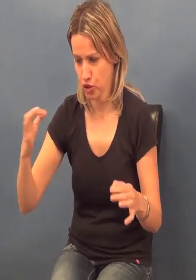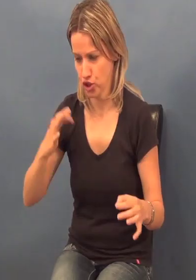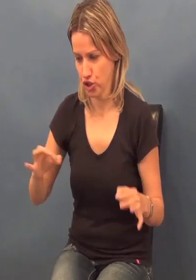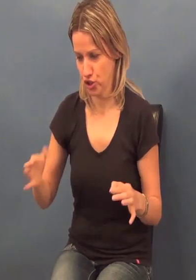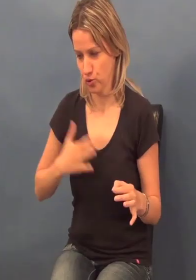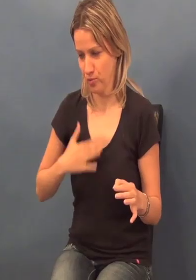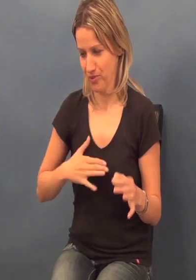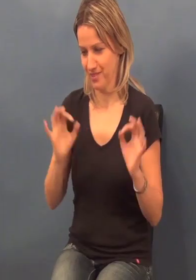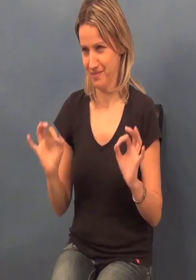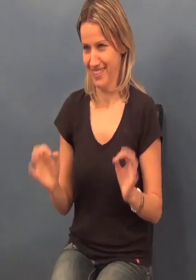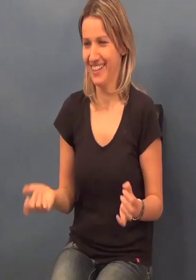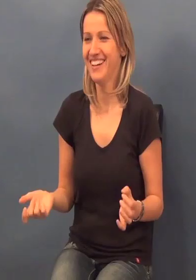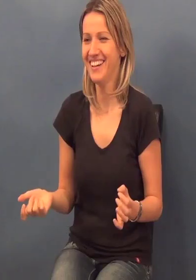Dzisiaj jest sobota i mi pasuje.